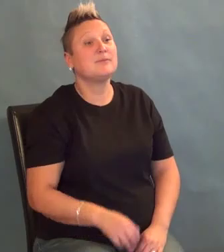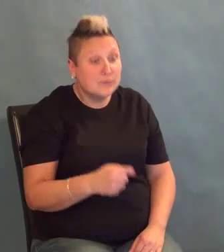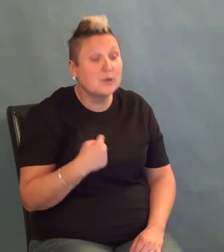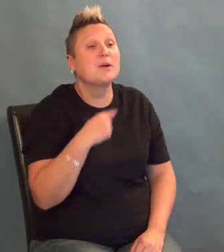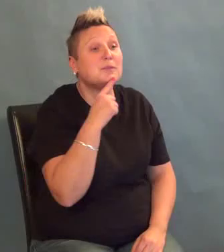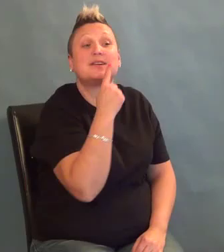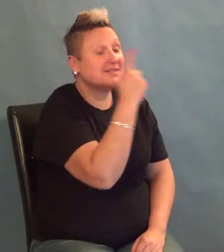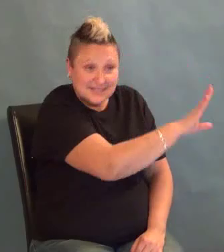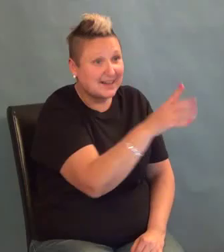Ja mówiłam, żebyś na nią nie patrzyła.